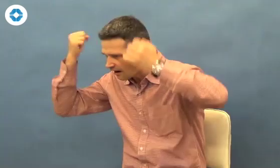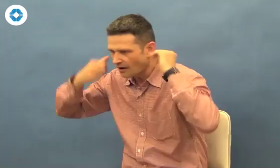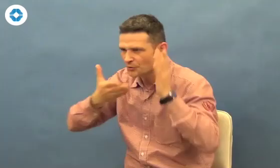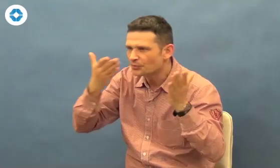Nie ma jej.